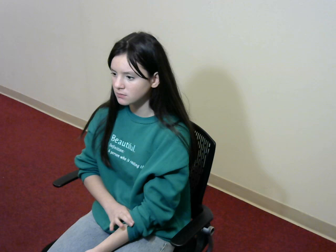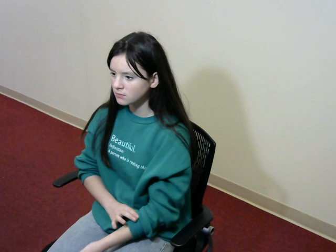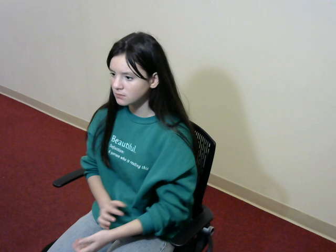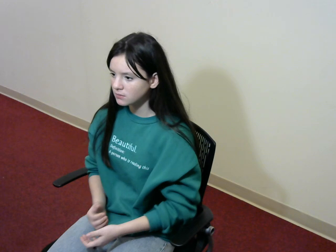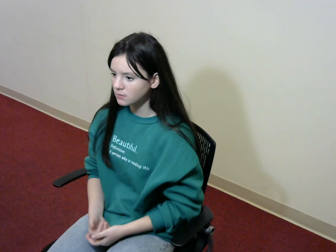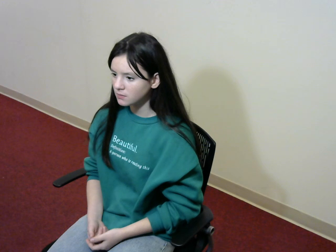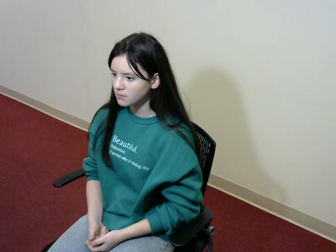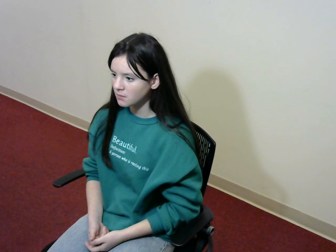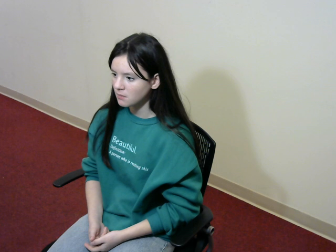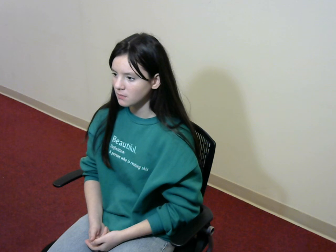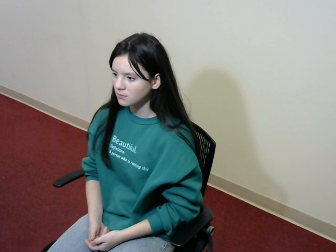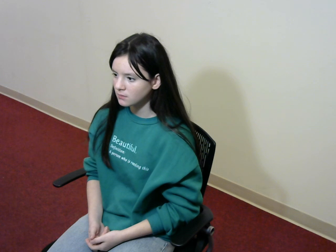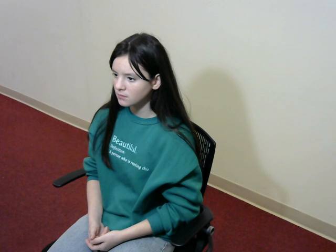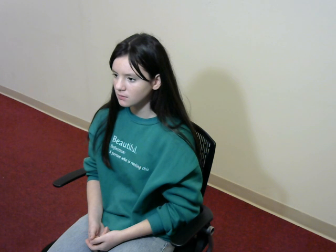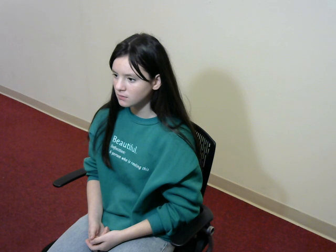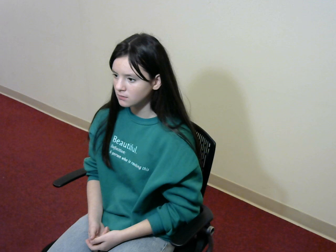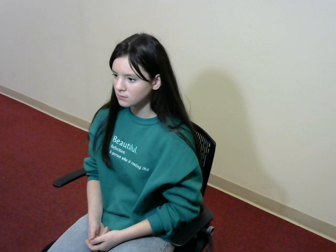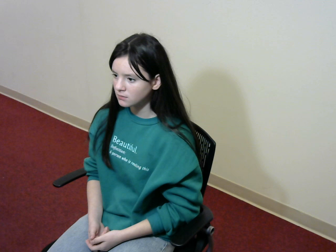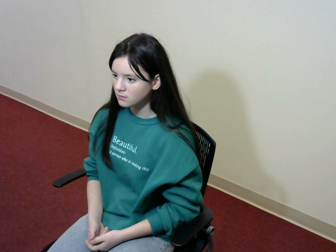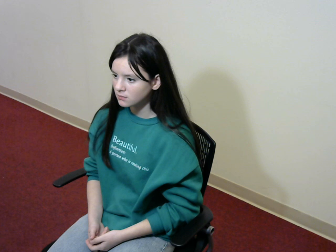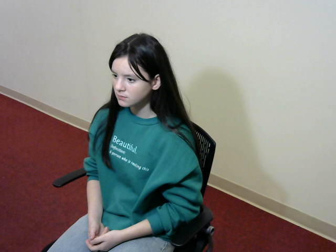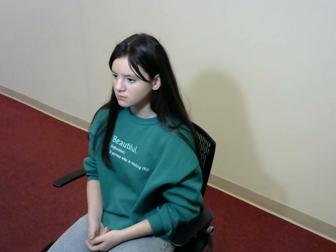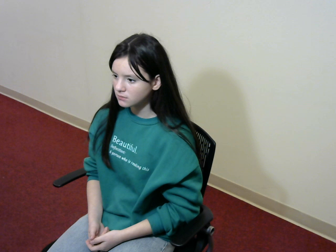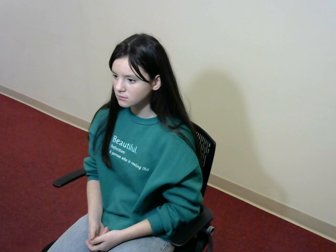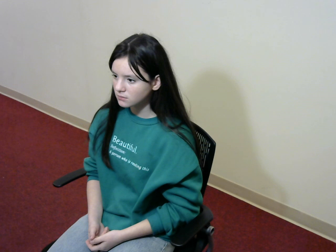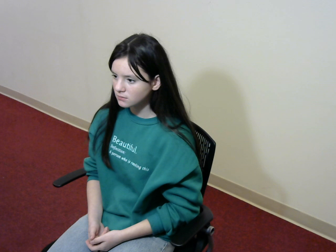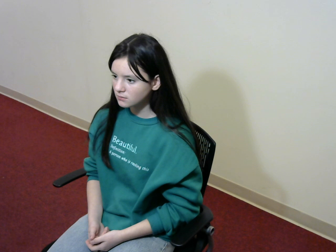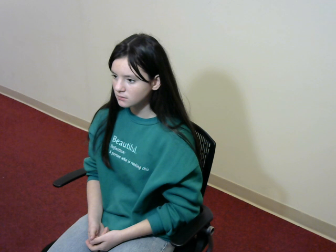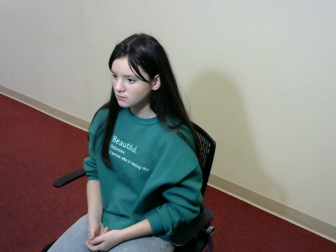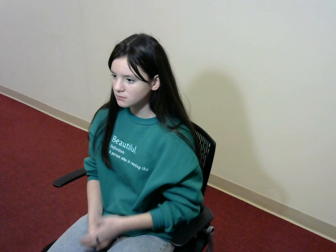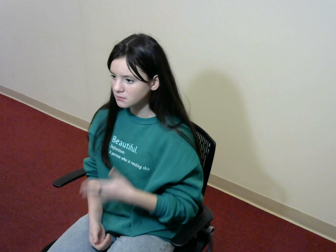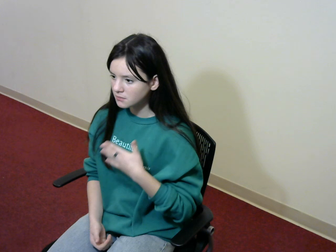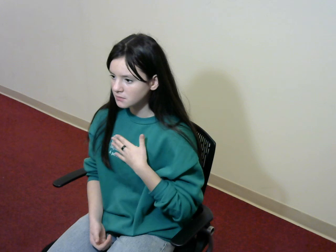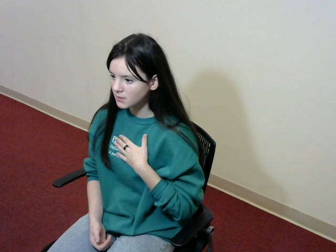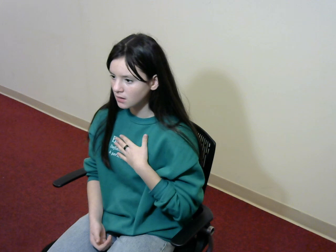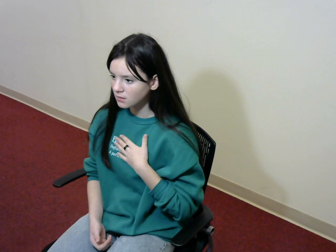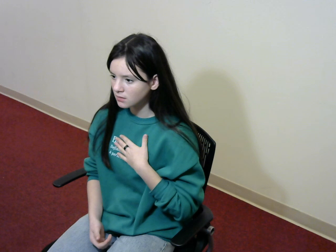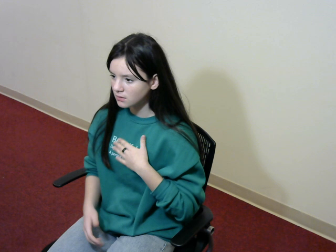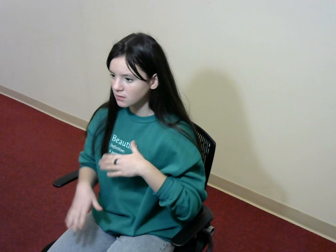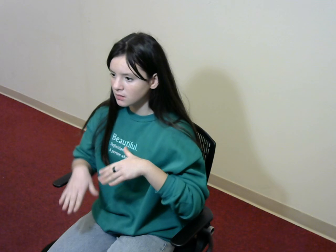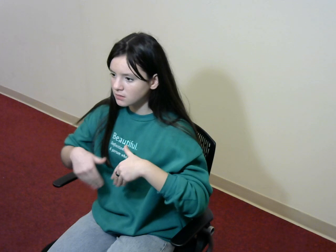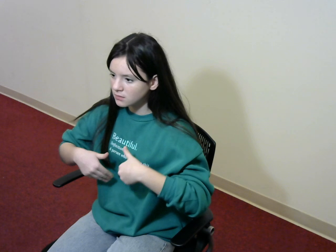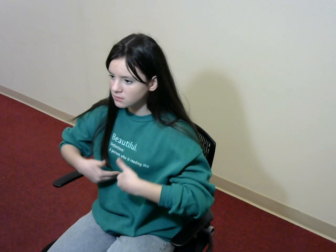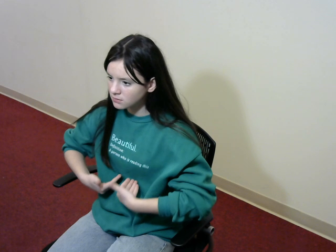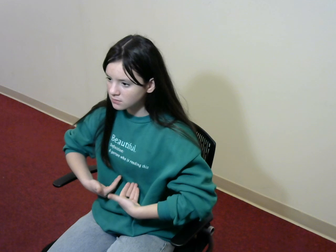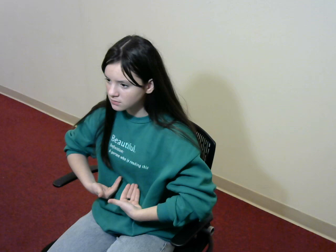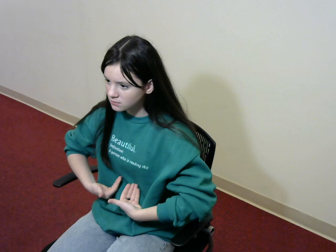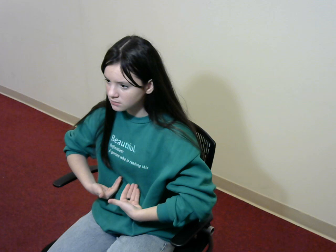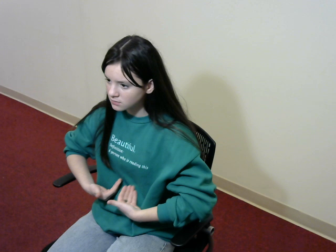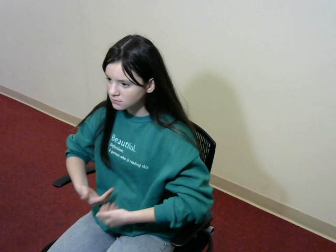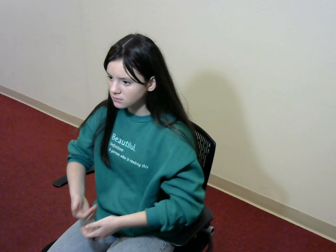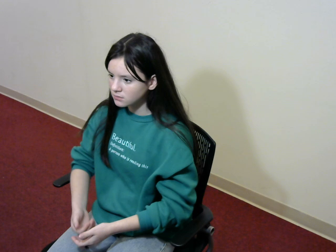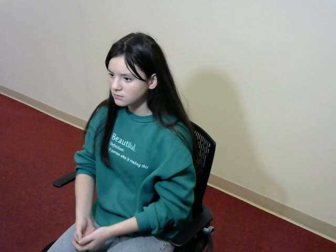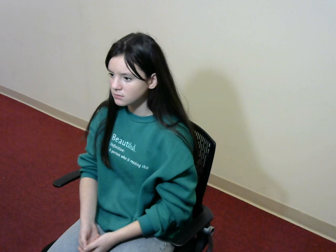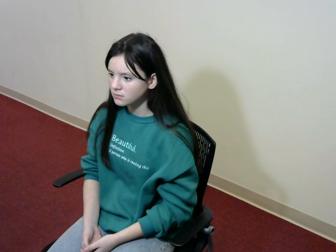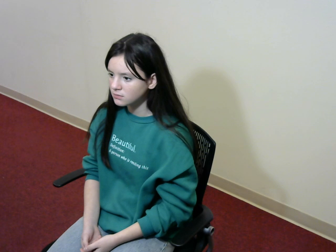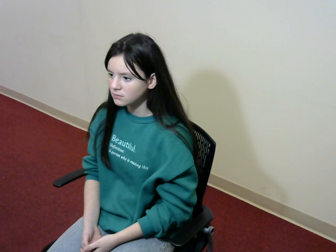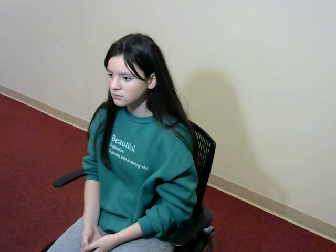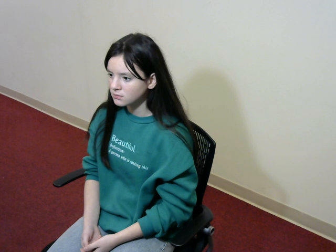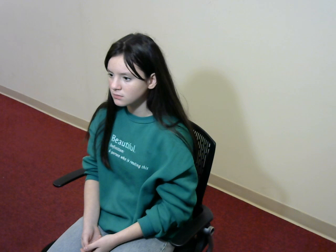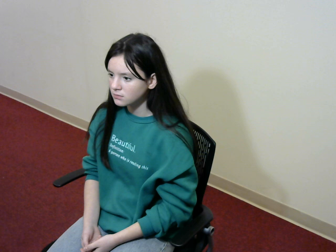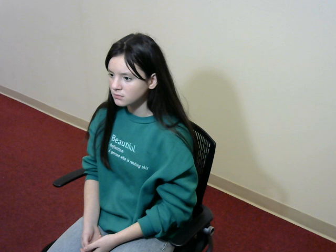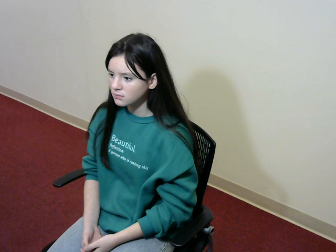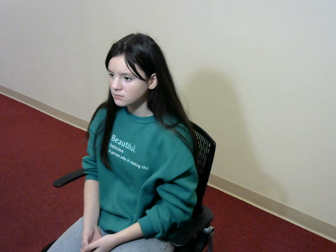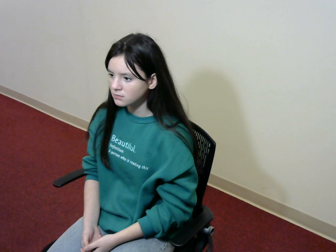Mən acmışam